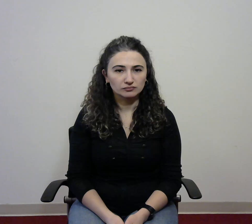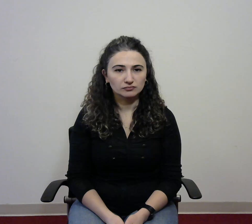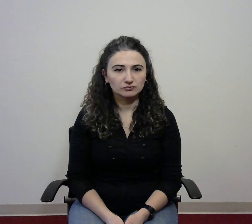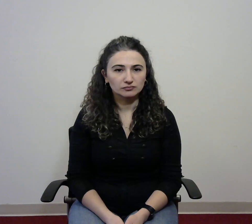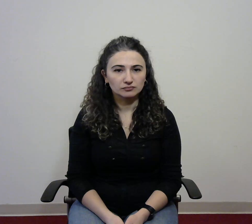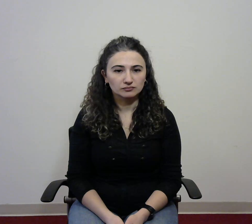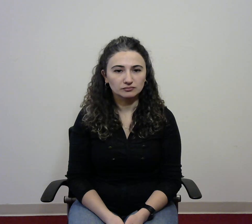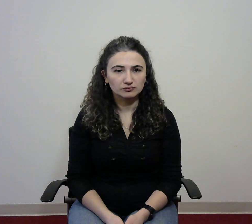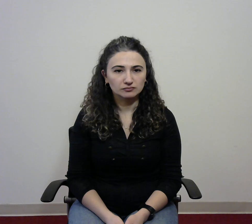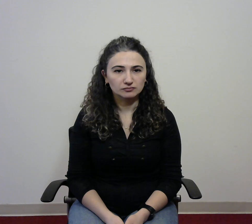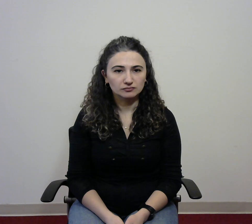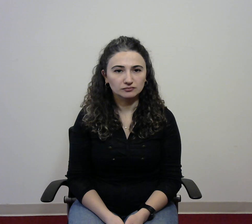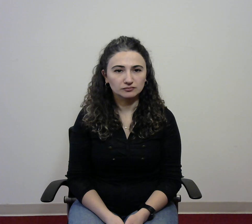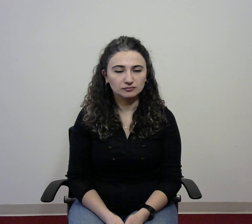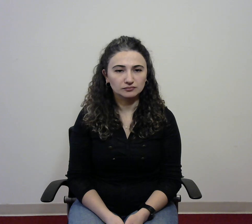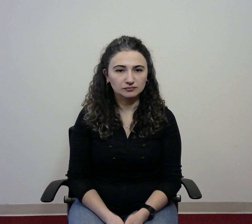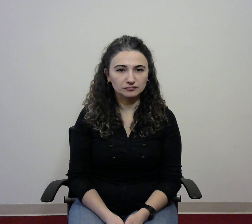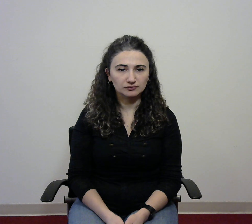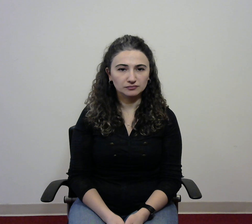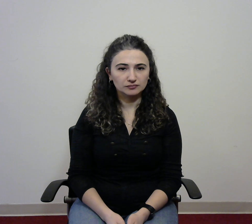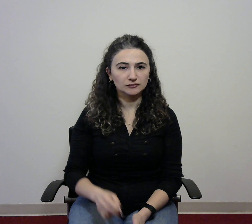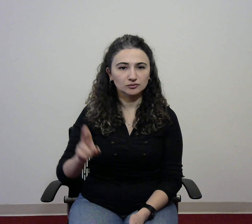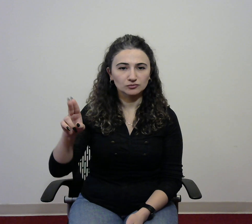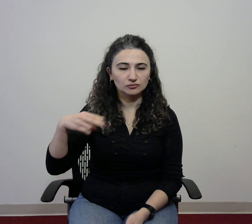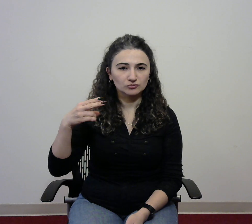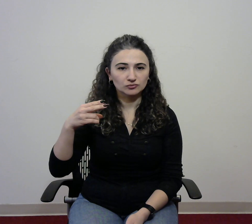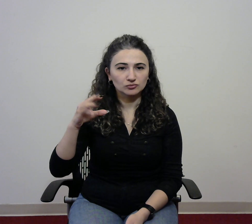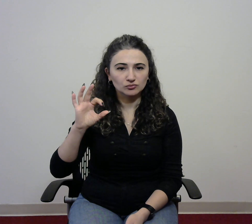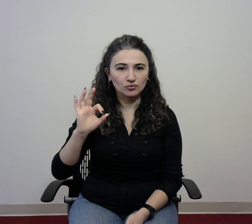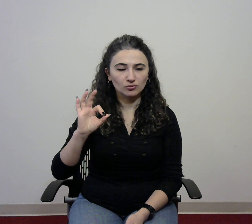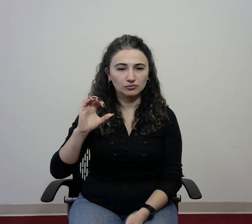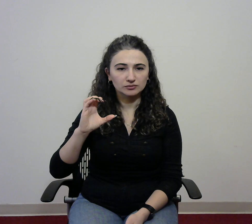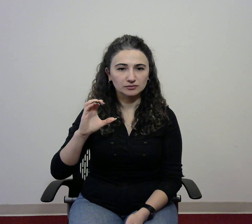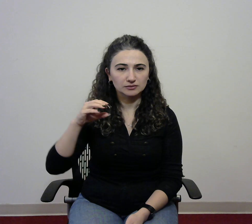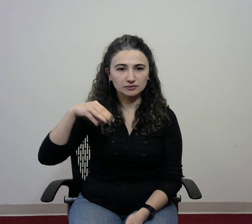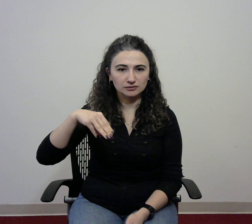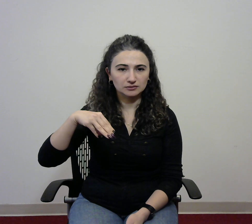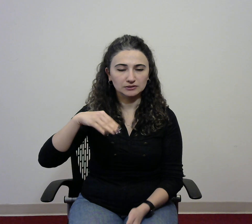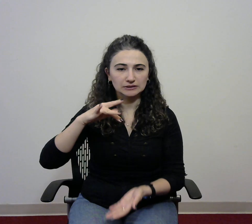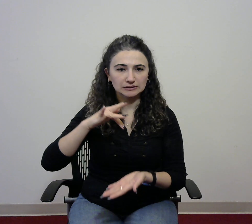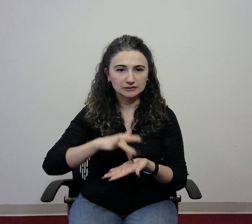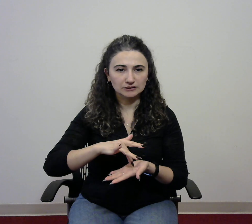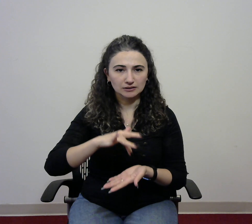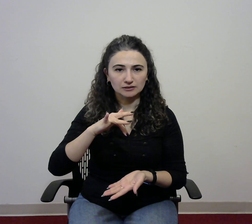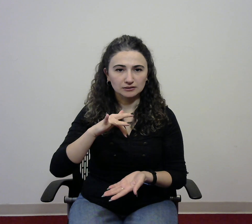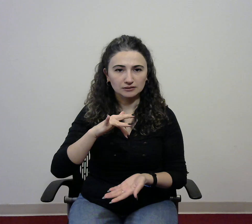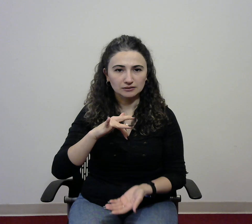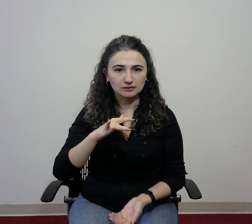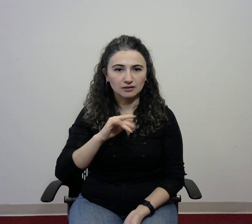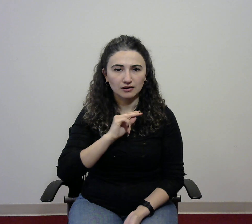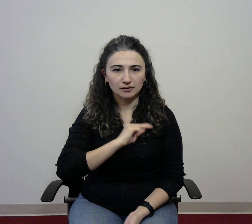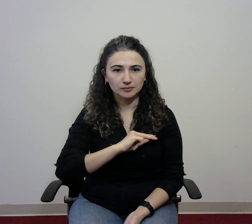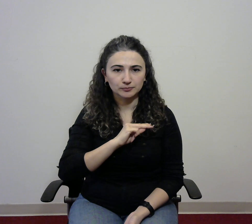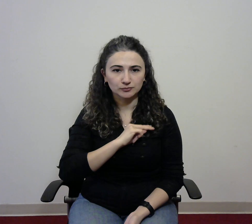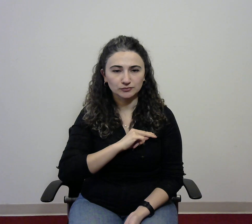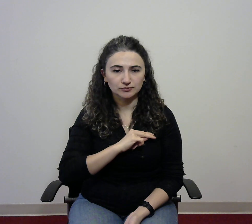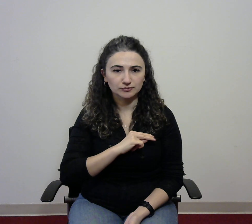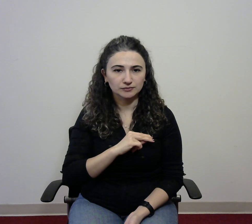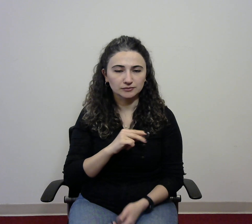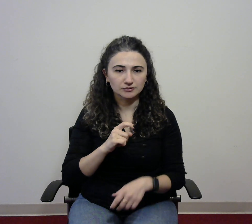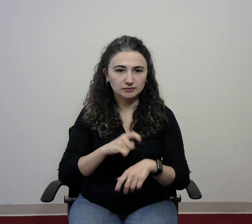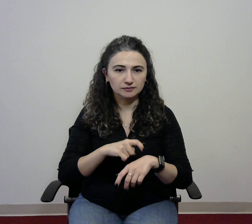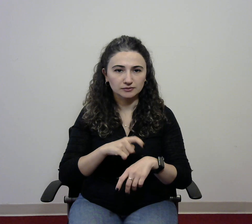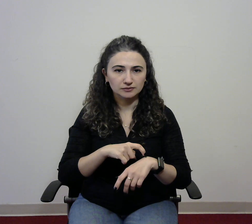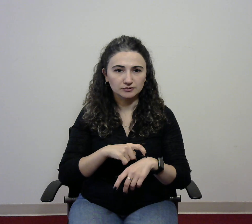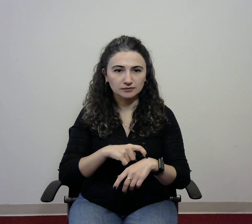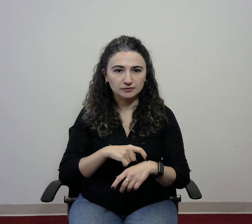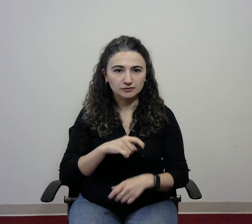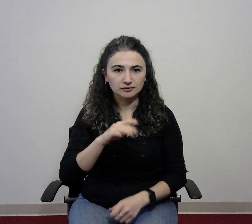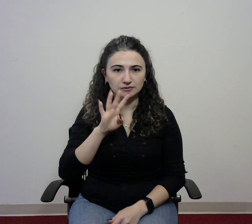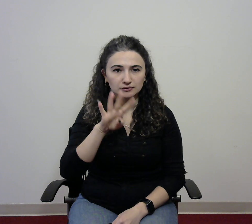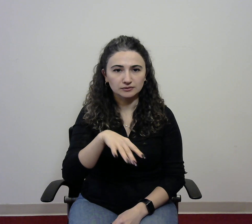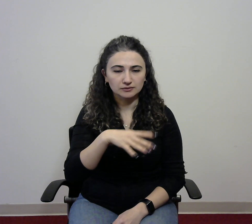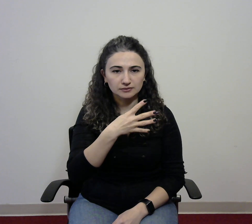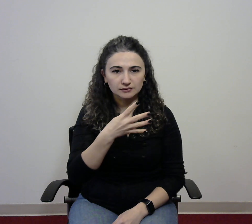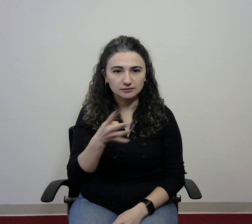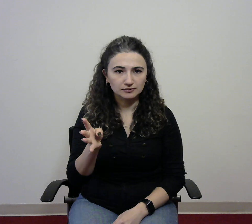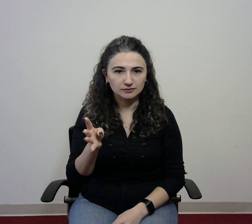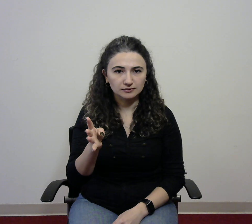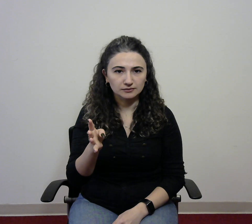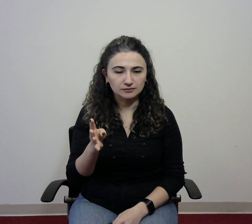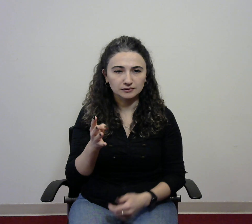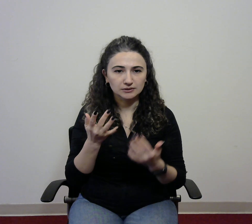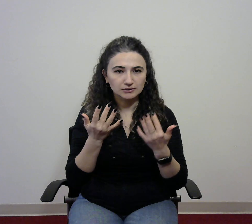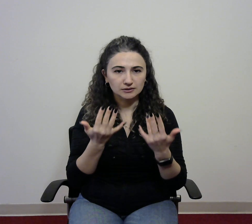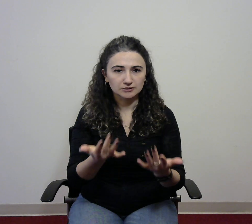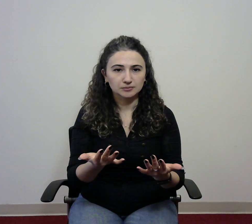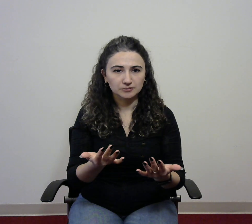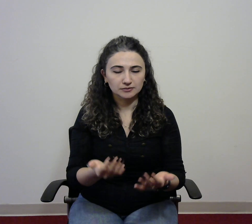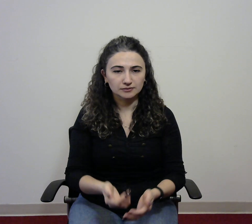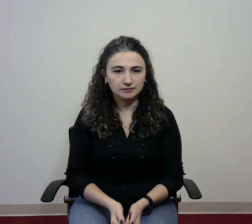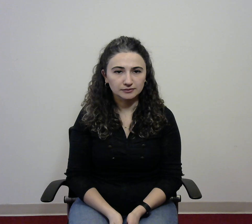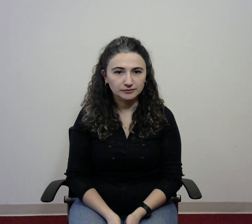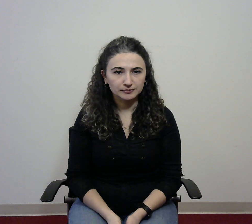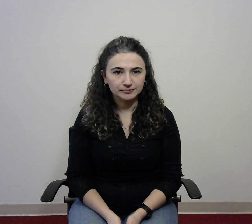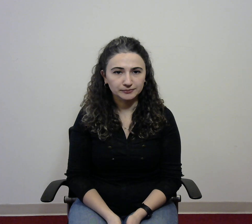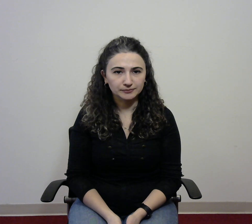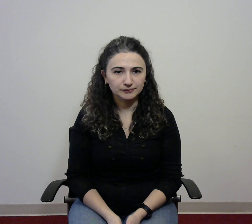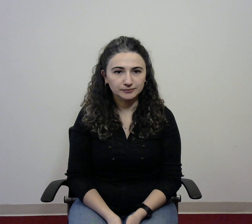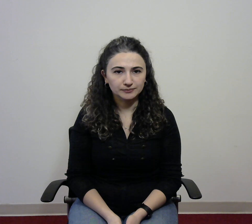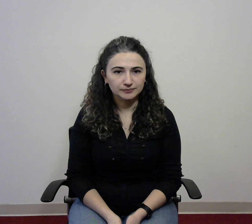DOST Mərkəzlərində iş saatı,qrafiki necədir?